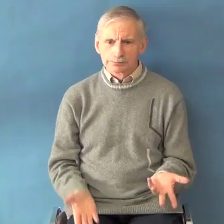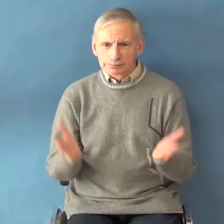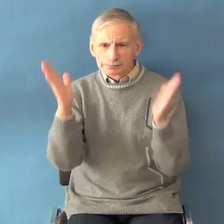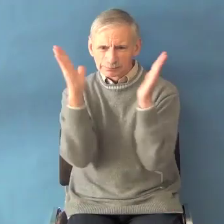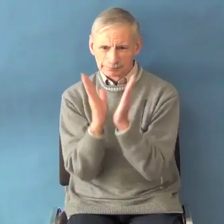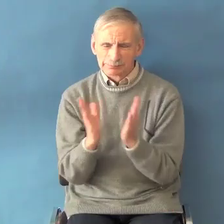Ścięty do dołu kształt.